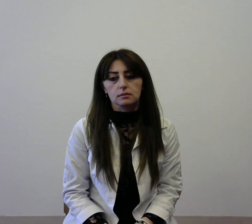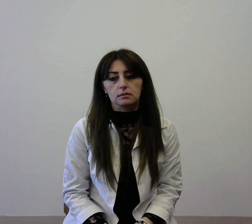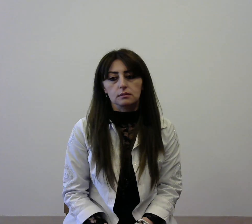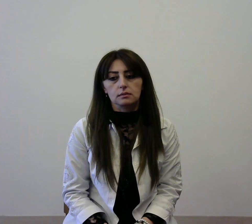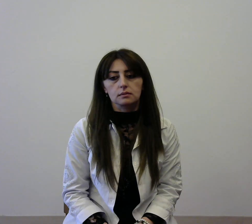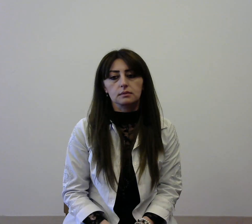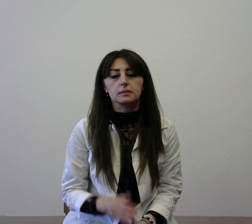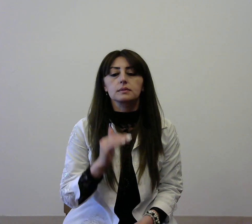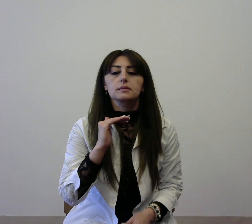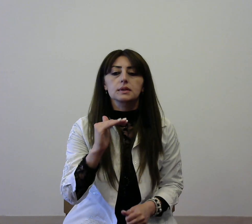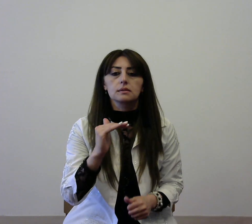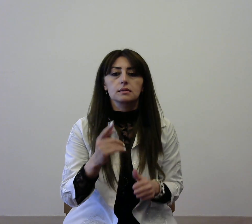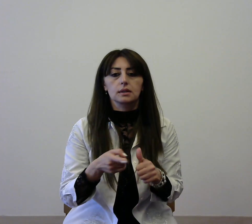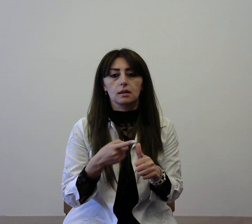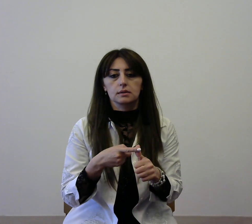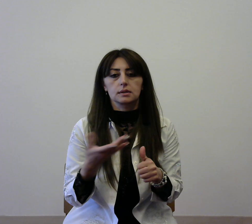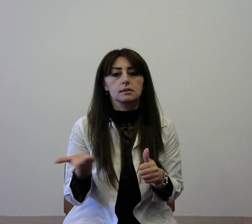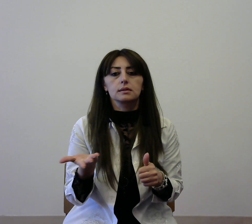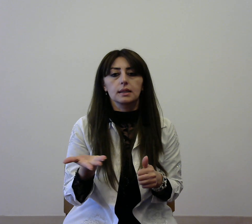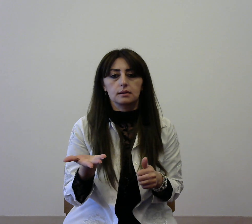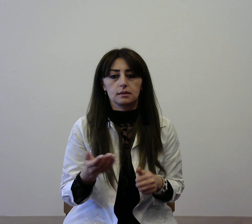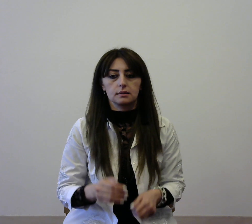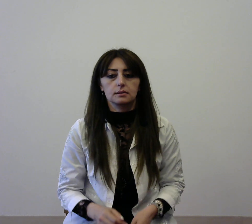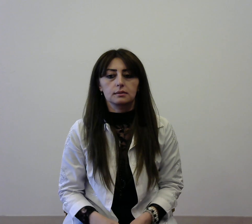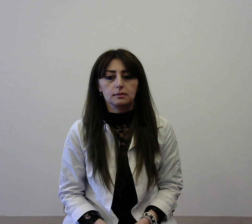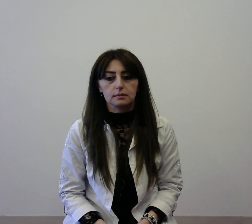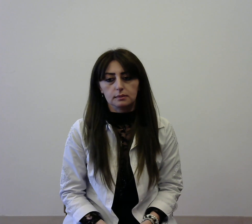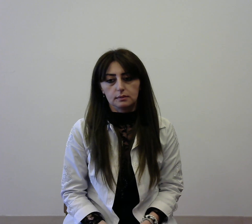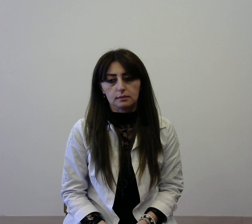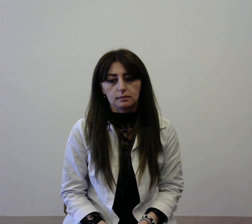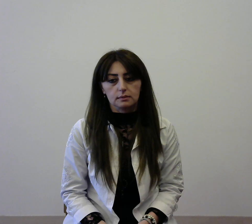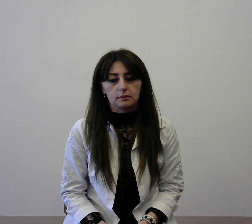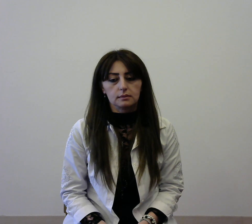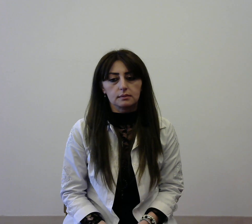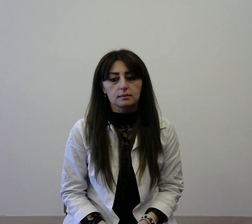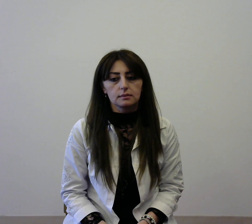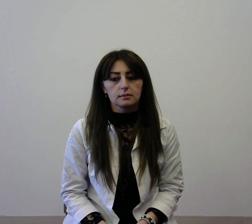Sizin adınız nədir?